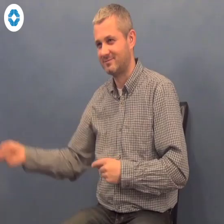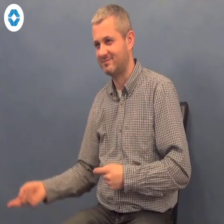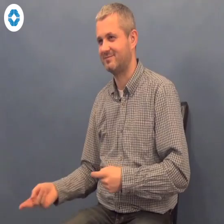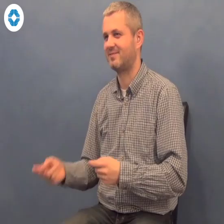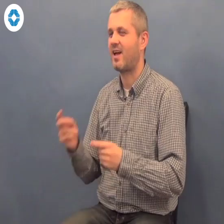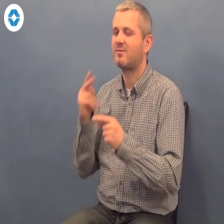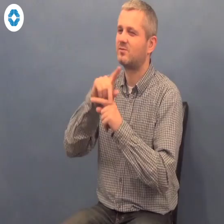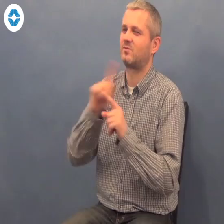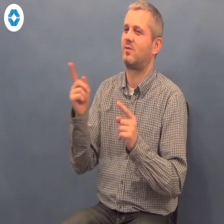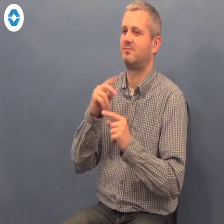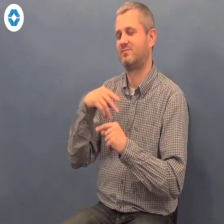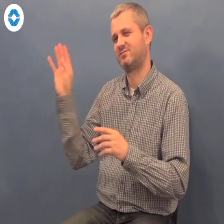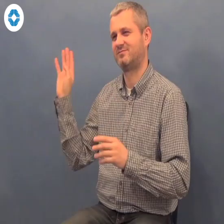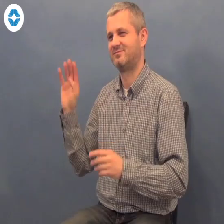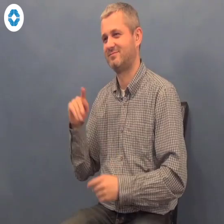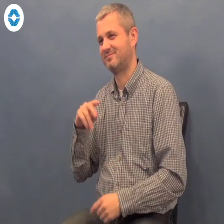Nie wolno tam wchodzić, więc wyrzuca go, a on upada.